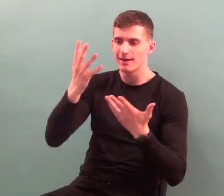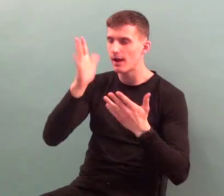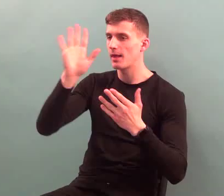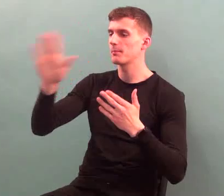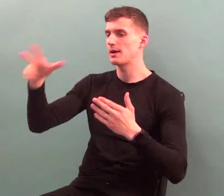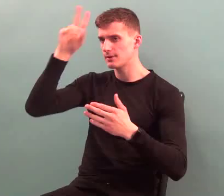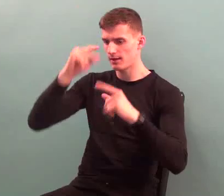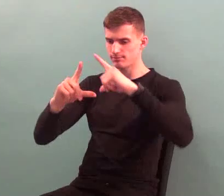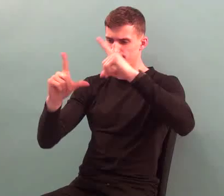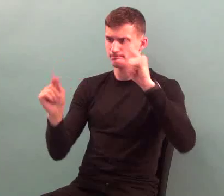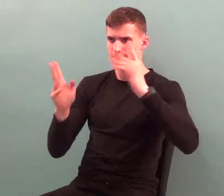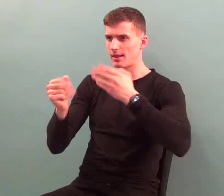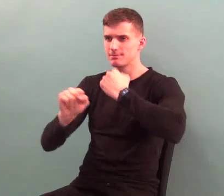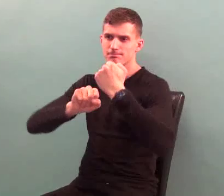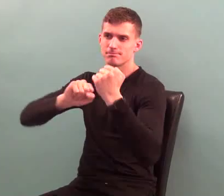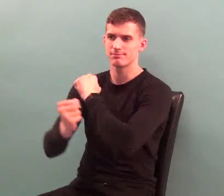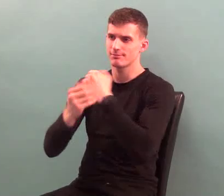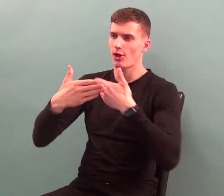Strażak ma specjalny toporek i chce się włamać za jego pomocą, żeby otworzyć drzwi.